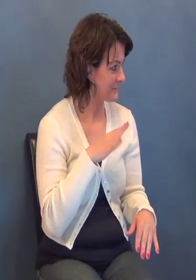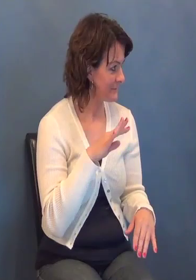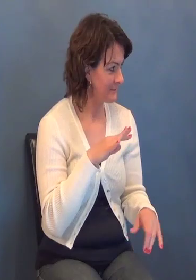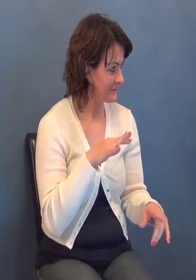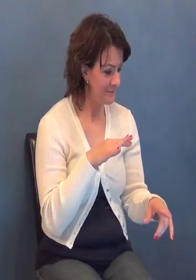Wolne?